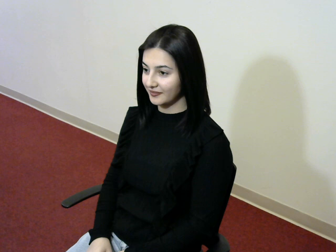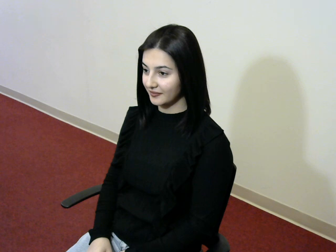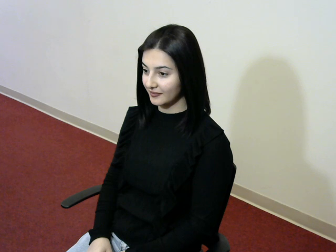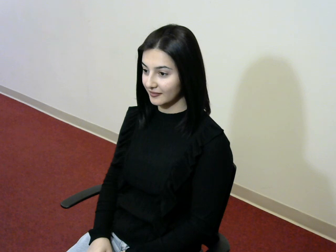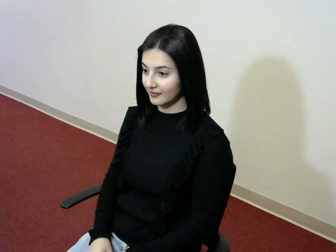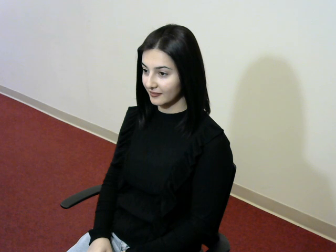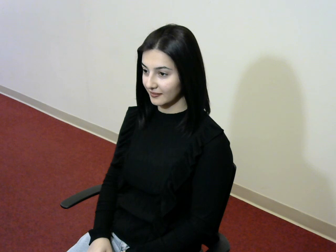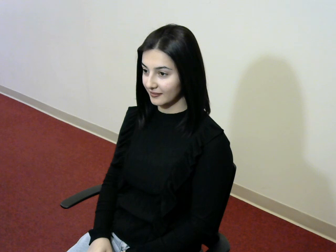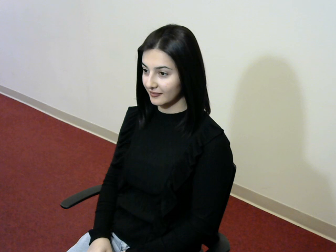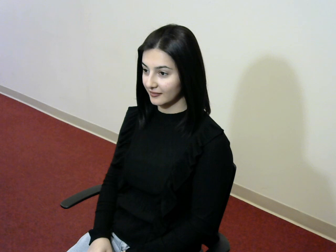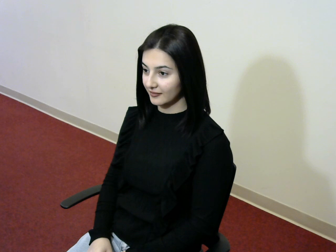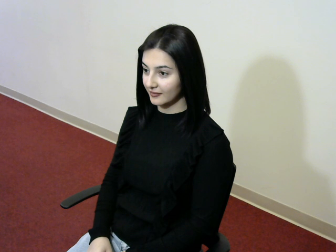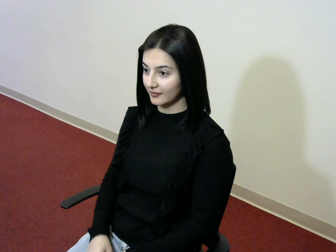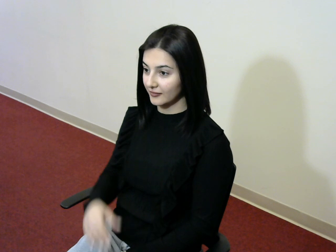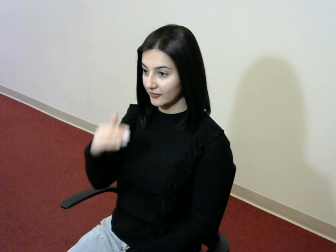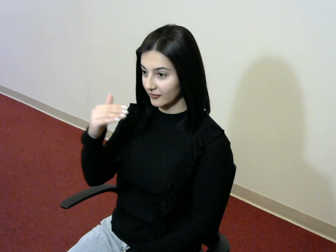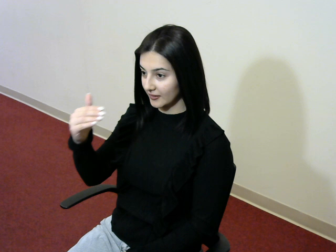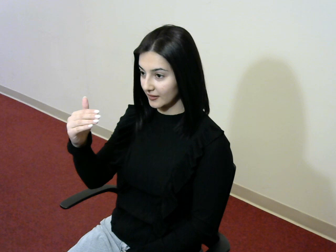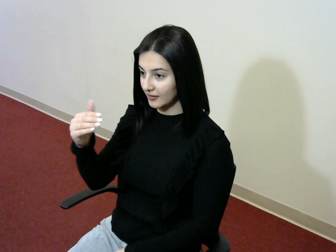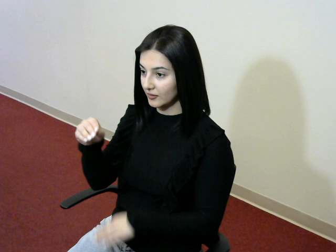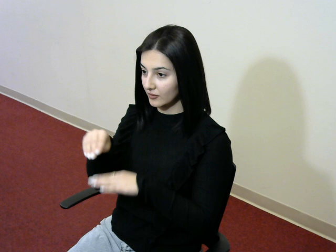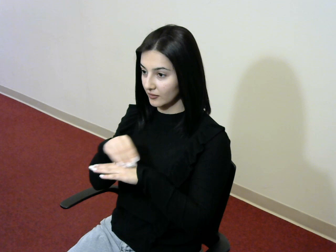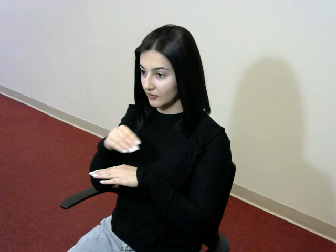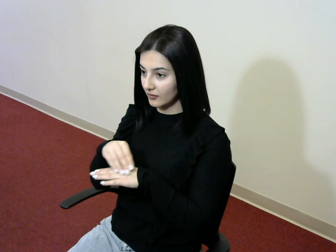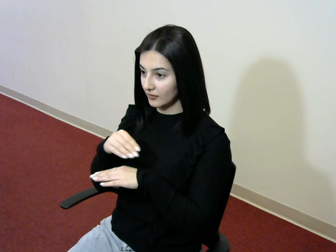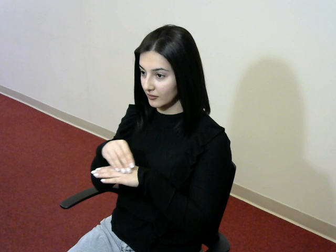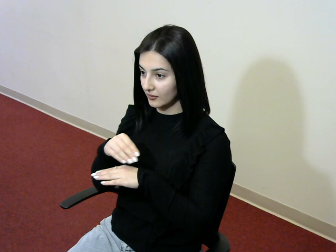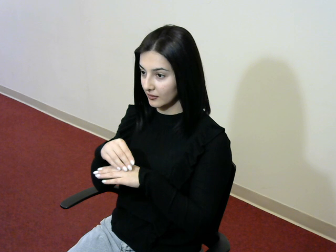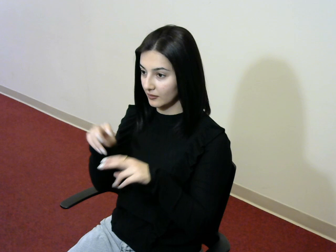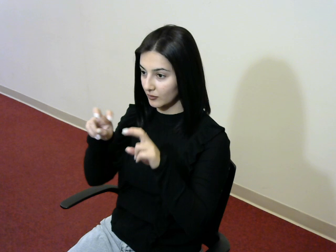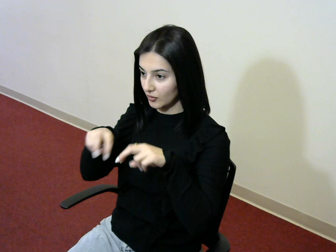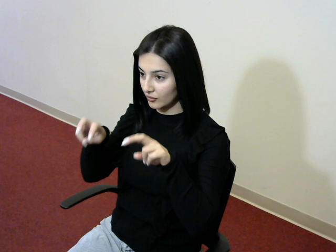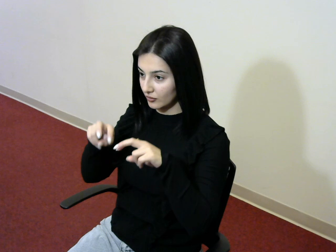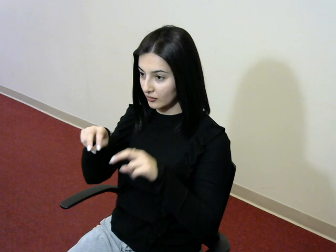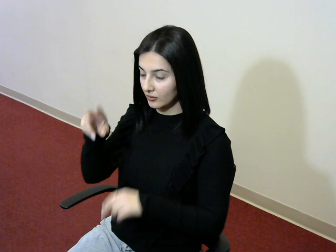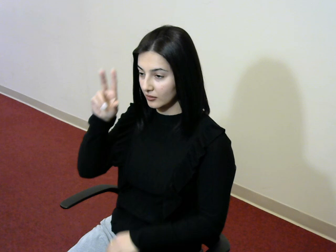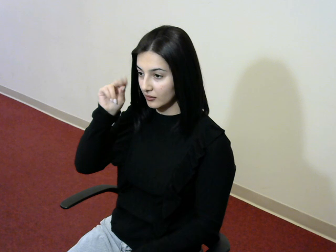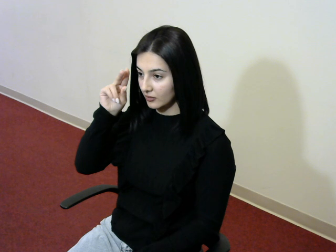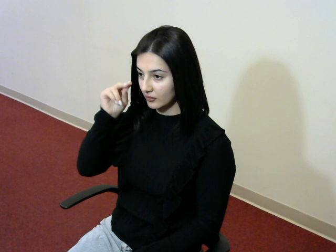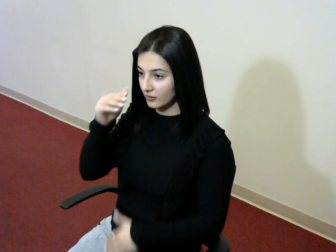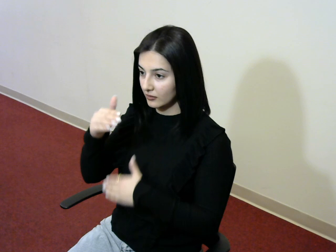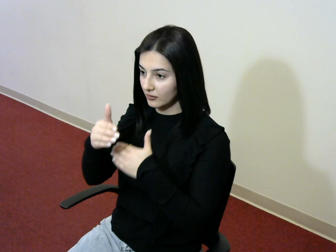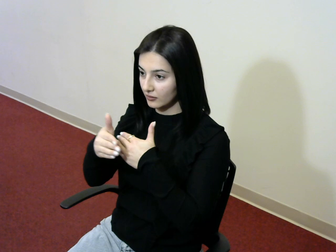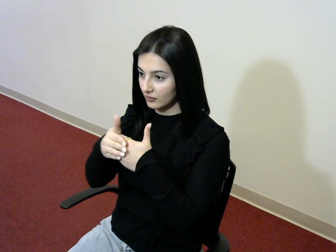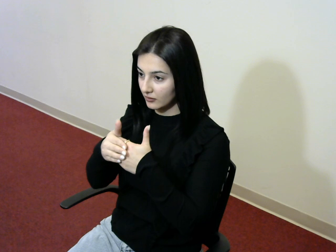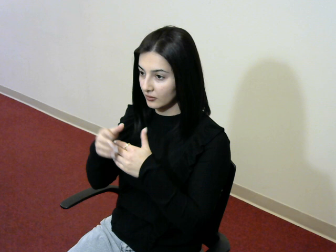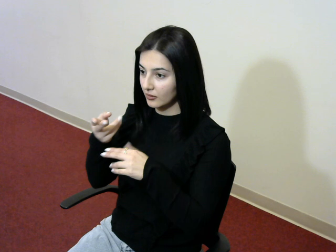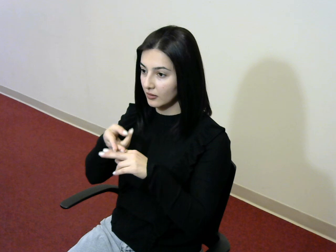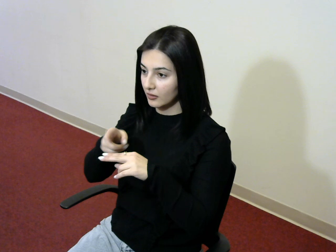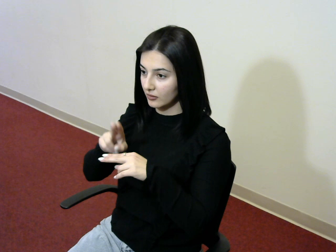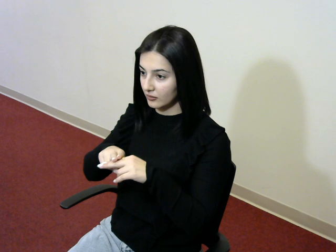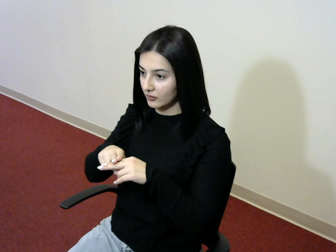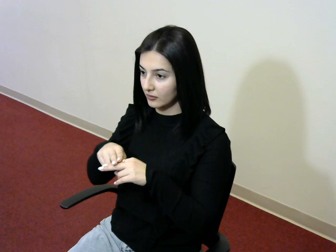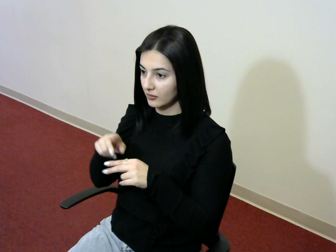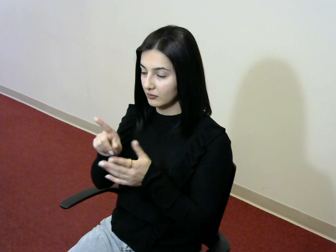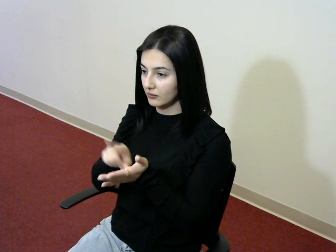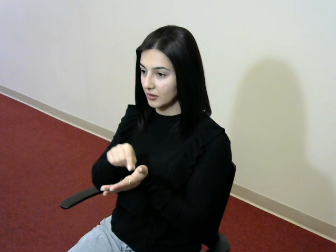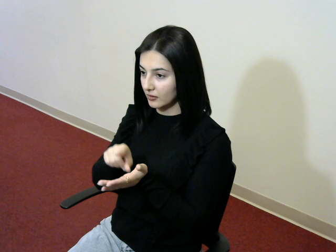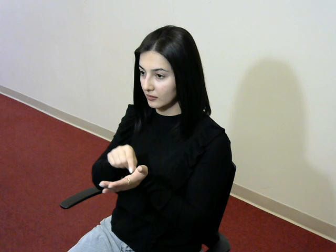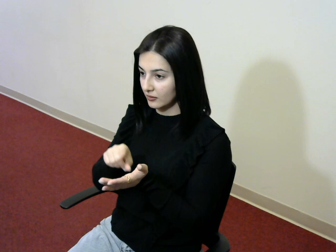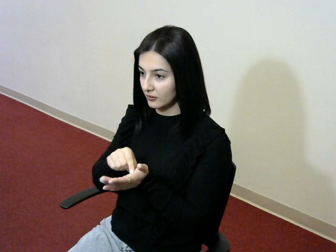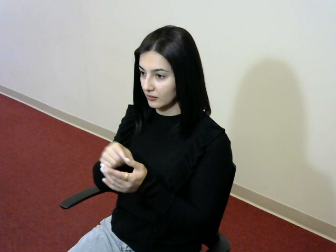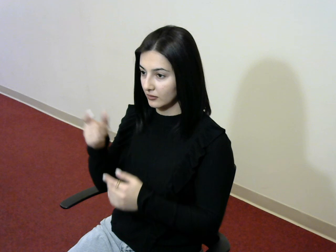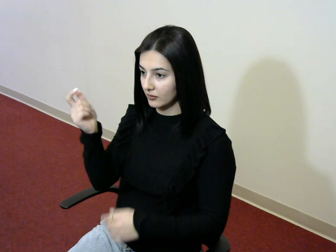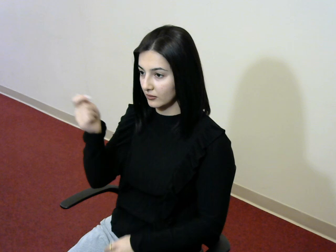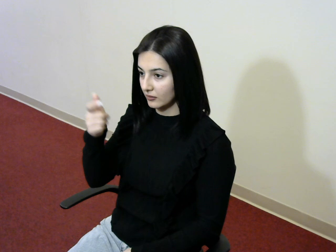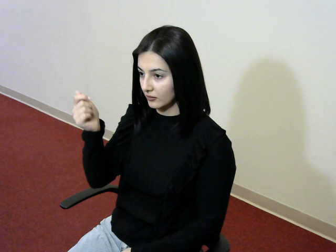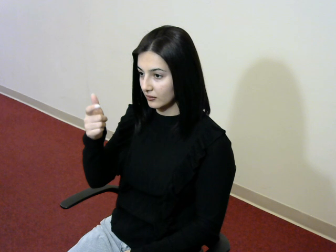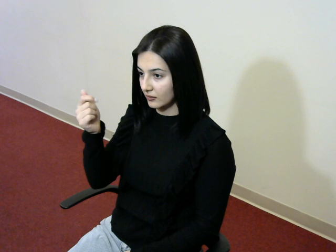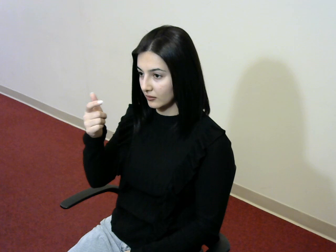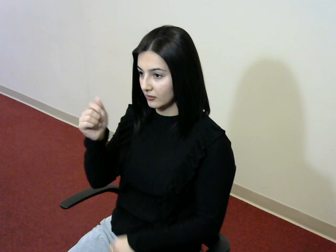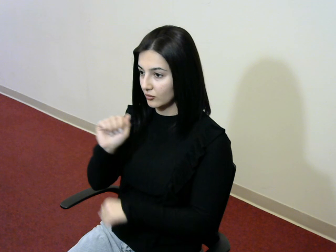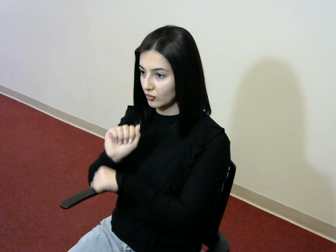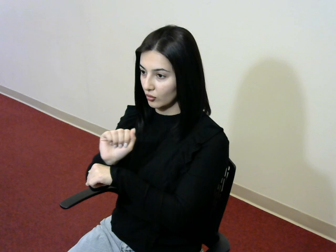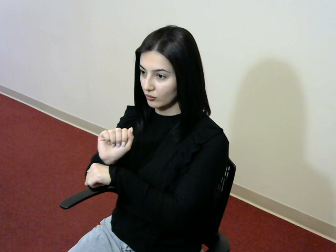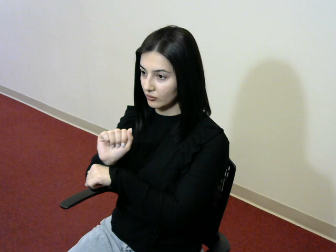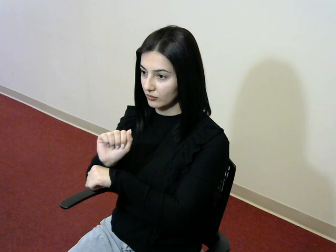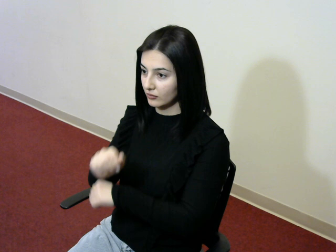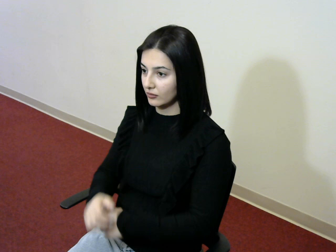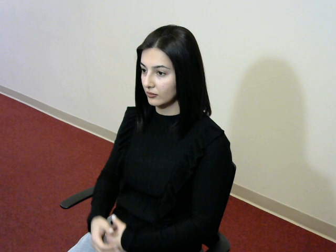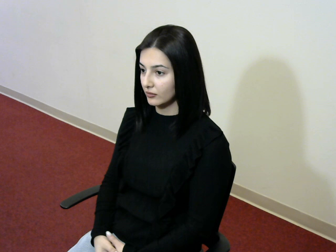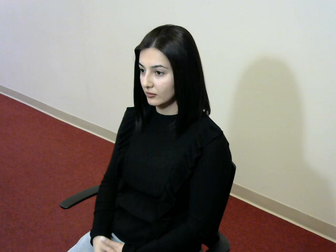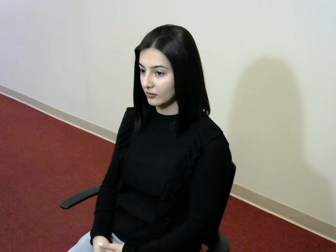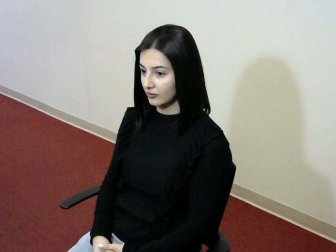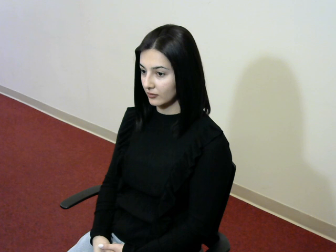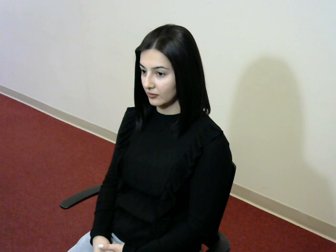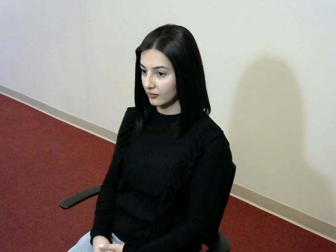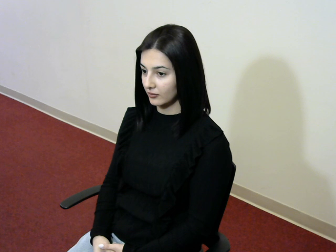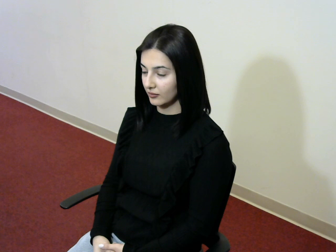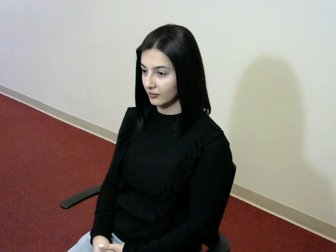Sizin həyat yoldaşınızın müayinə tarixi çatdığı üçün pensiya ödənişi dayanıb